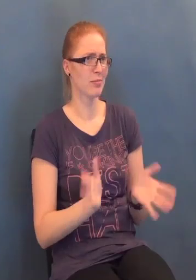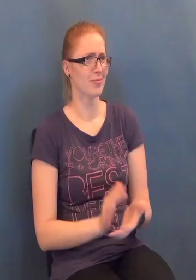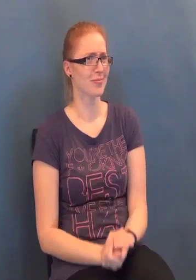Pasuje.